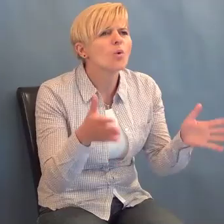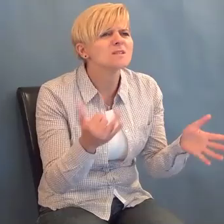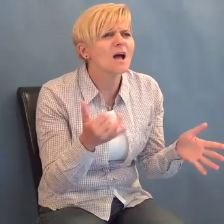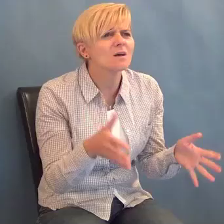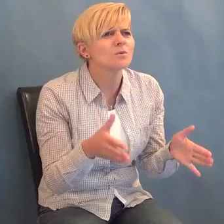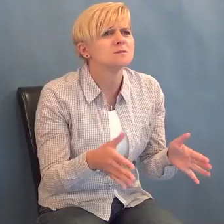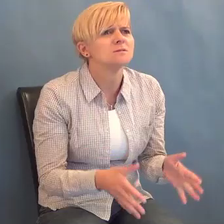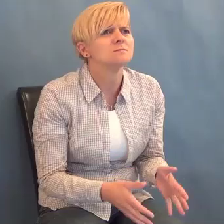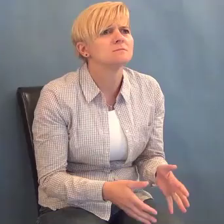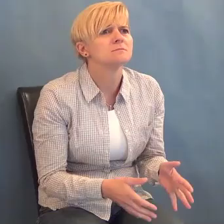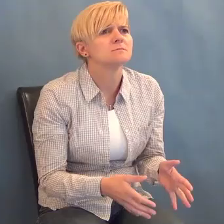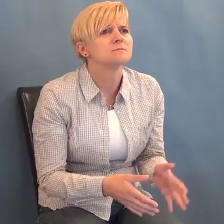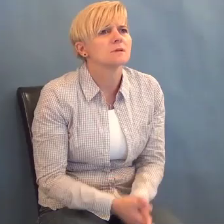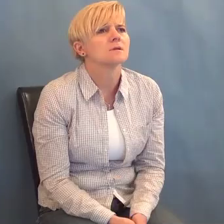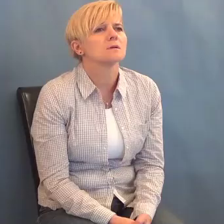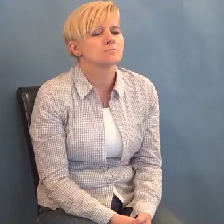A jaka ulica?